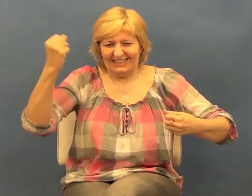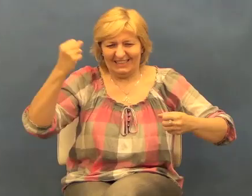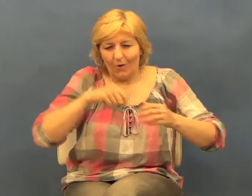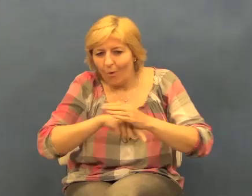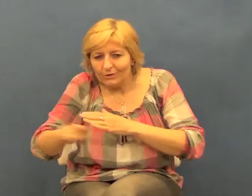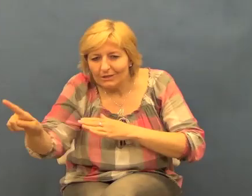Chłopiec ucieka.